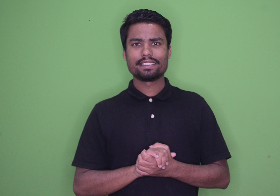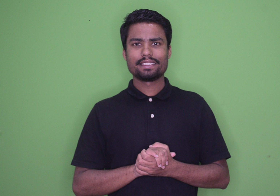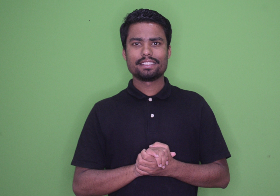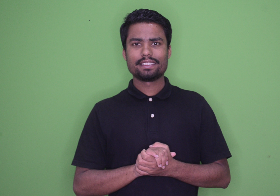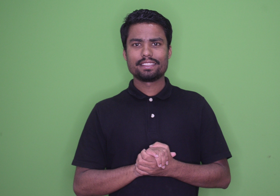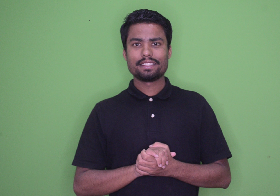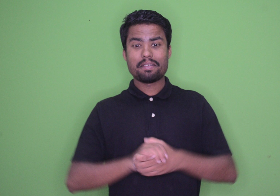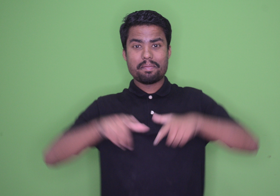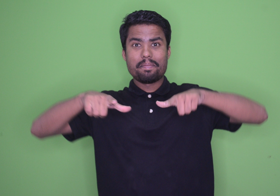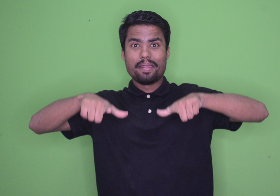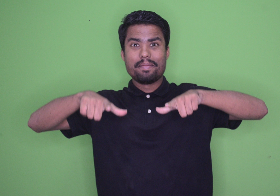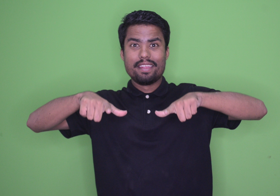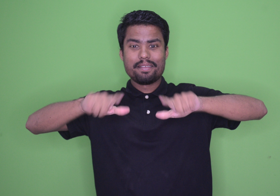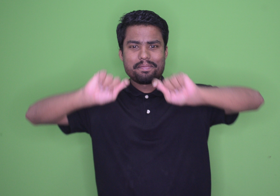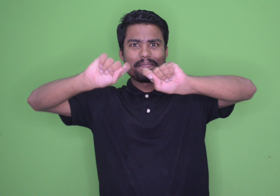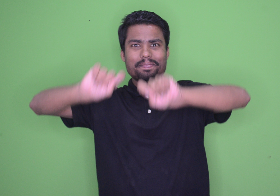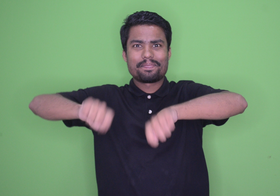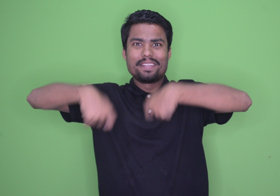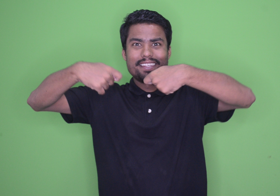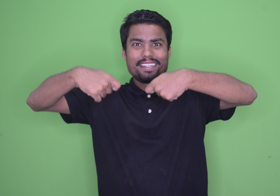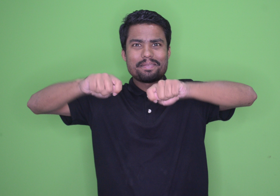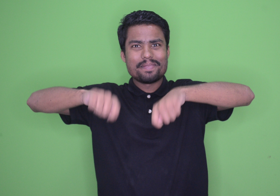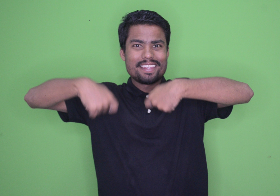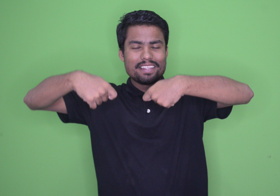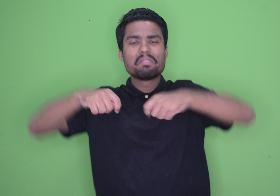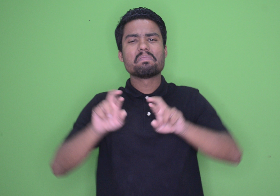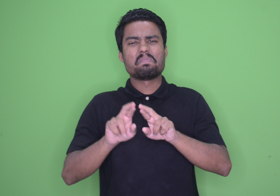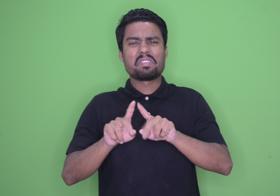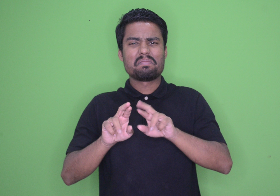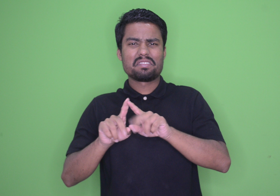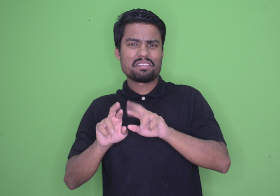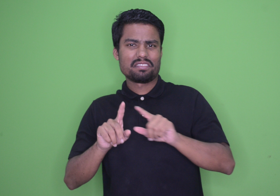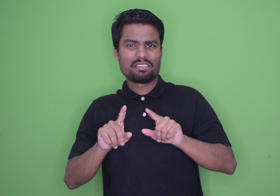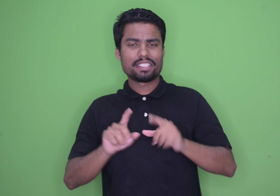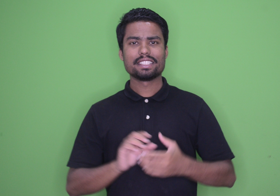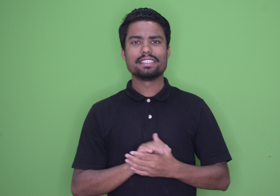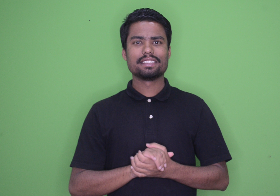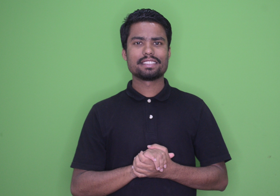socks are torn